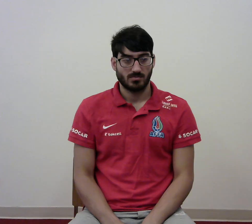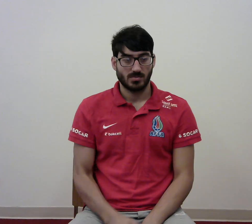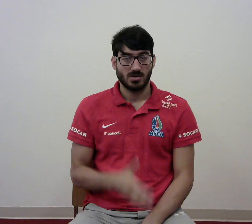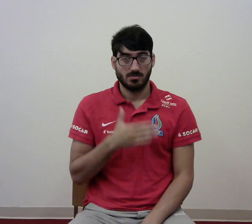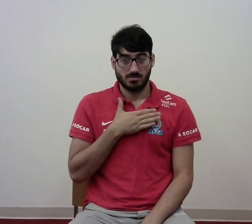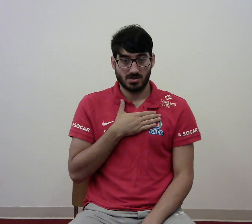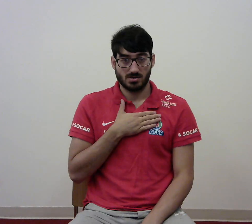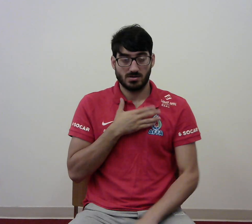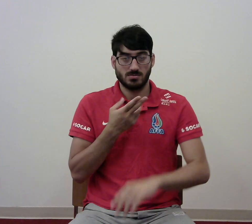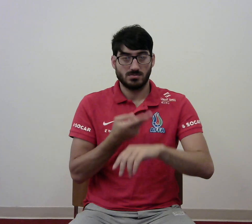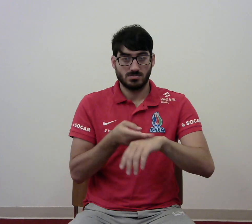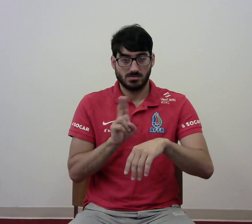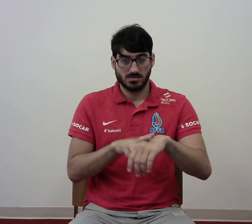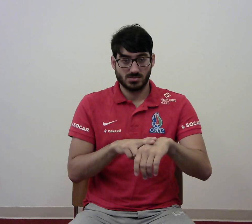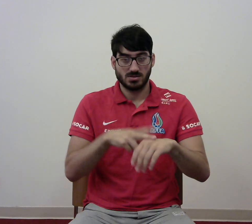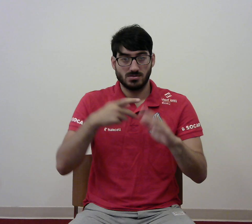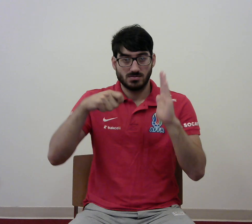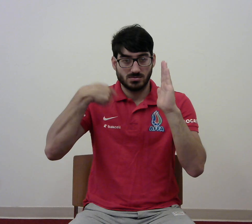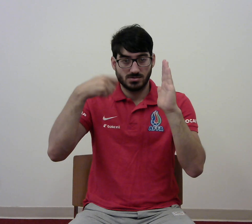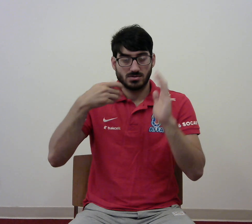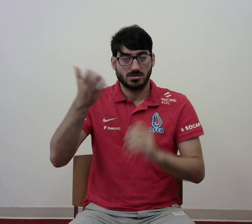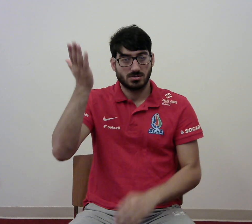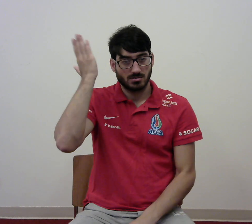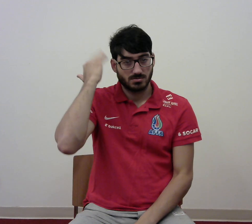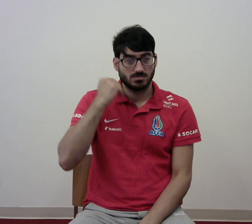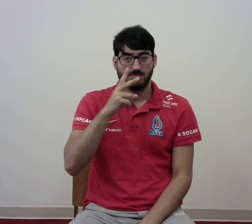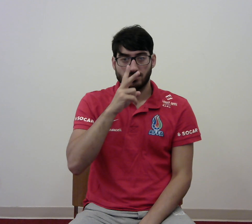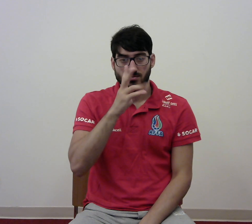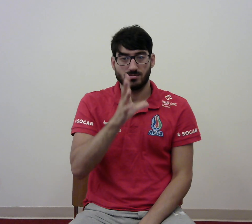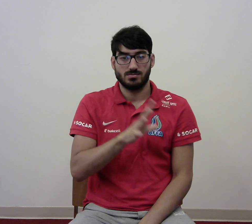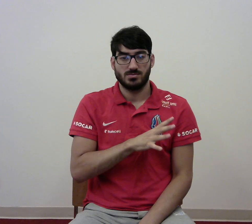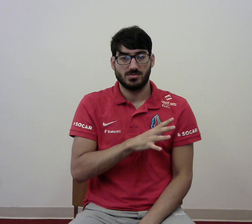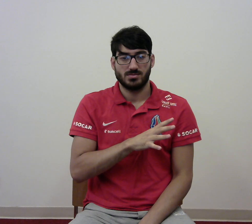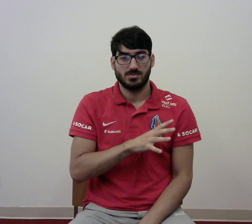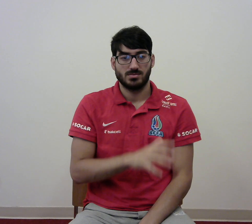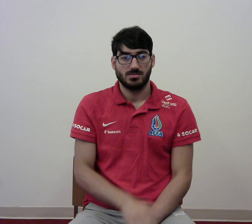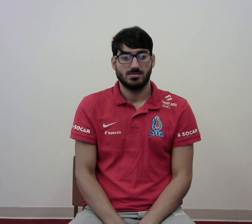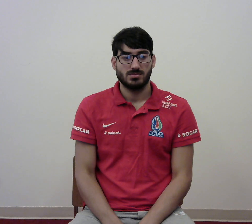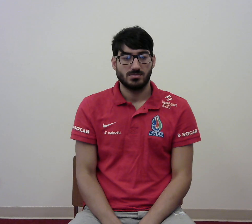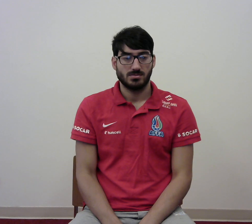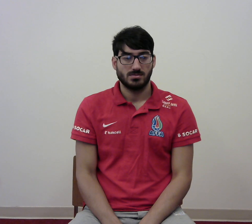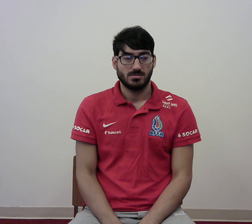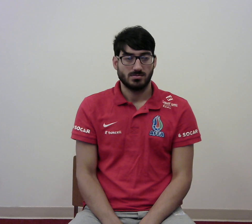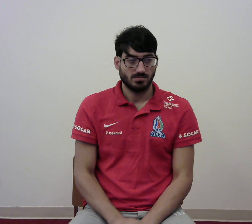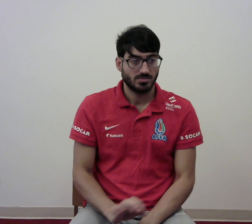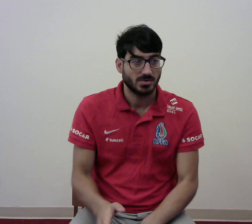Mən bu videonu daha əvvəl görmüşəm